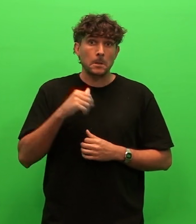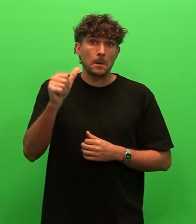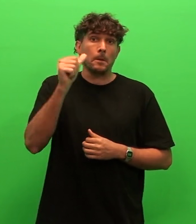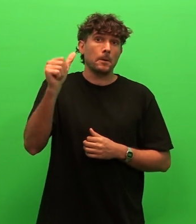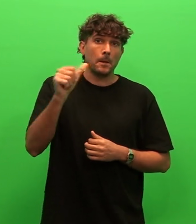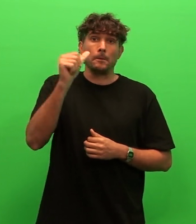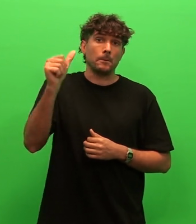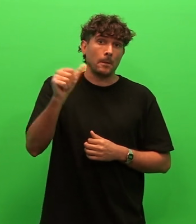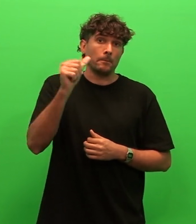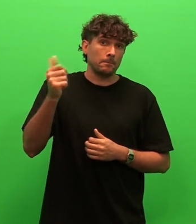Bec ocasionalment.